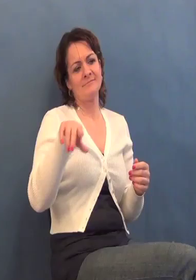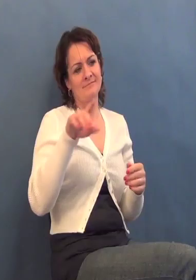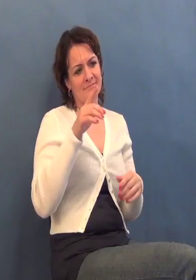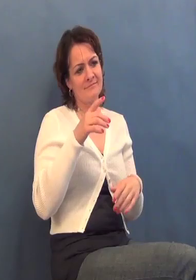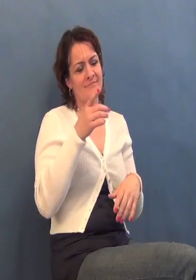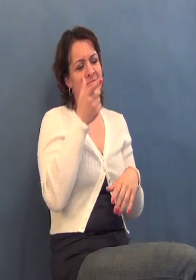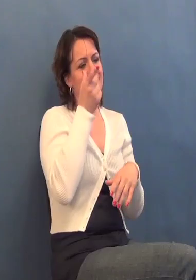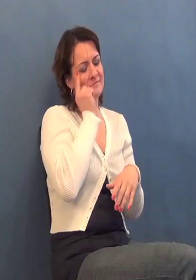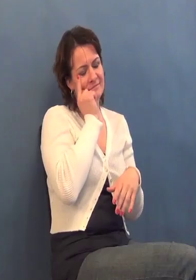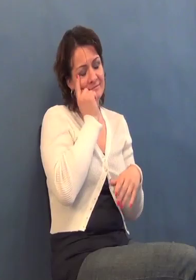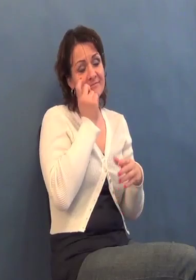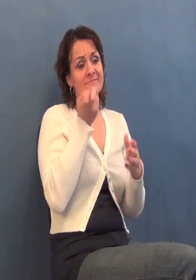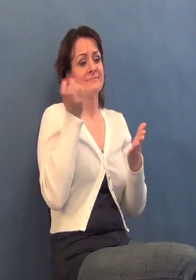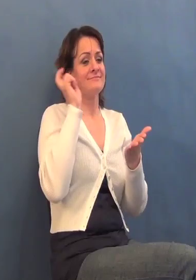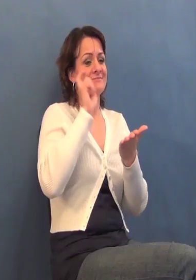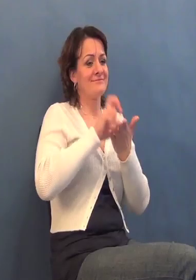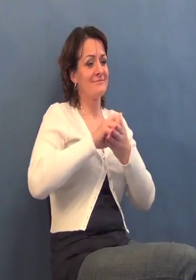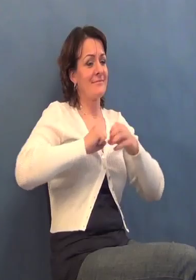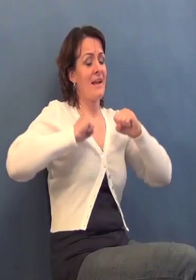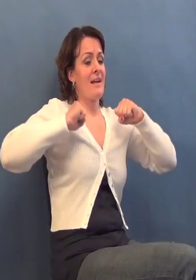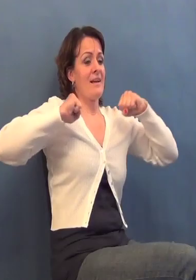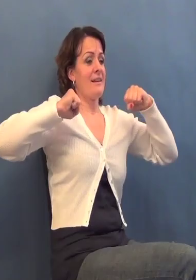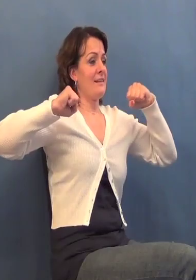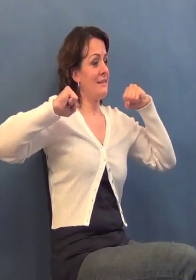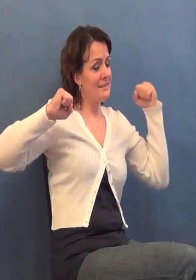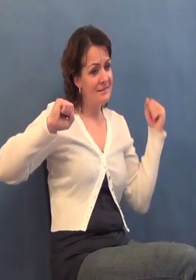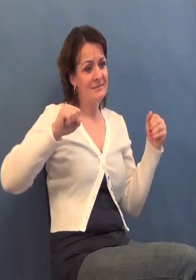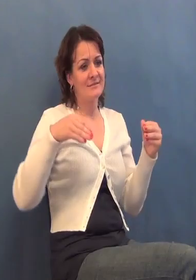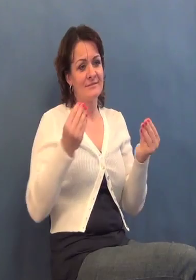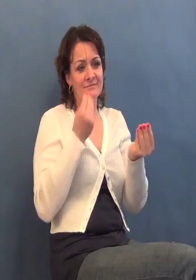A ten mężczyzna śpi. Budzi się, wstaje i je.